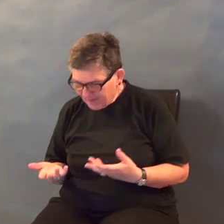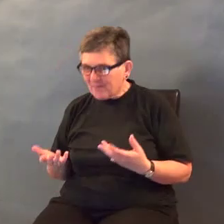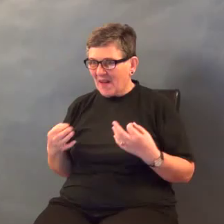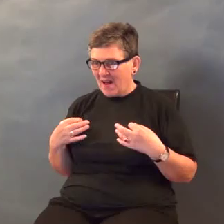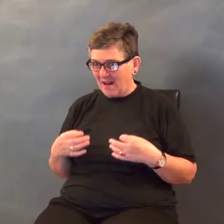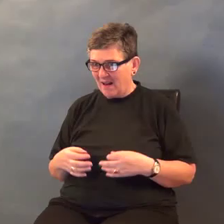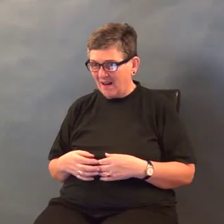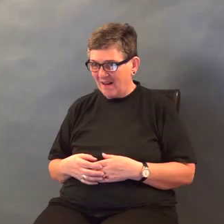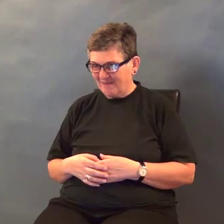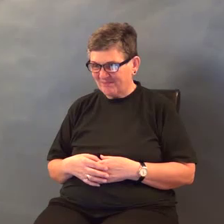Samochód?